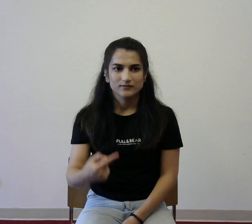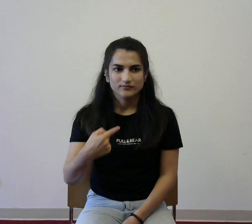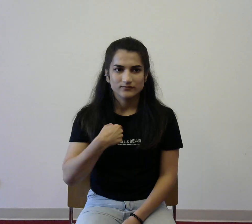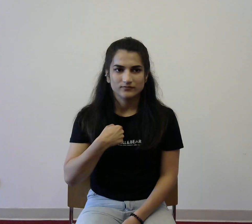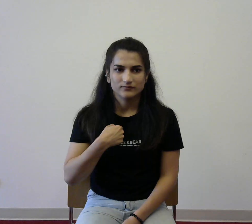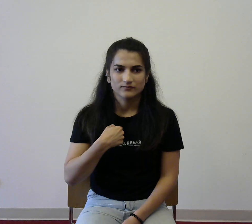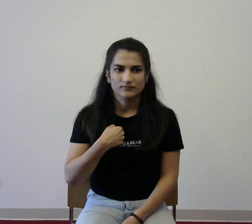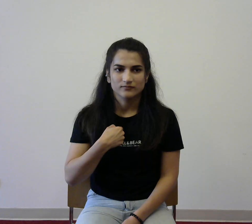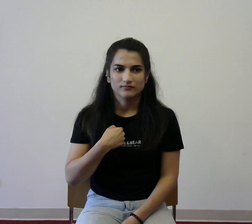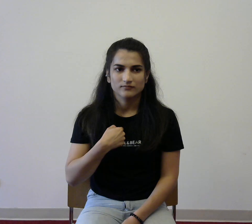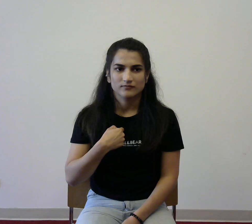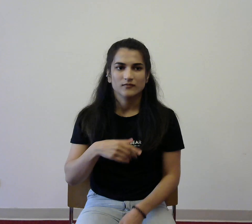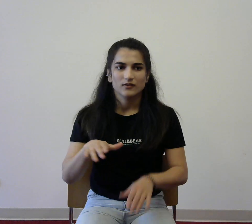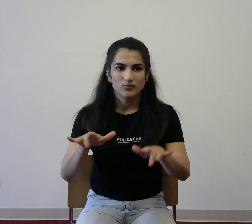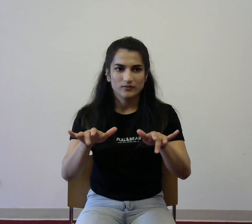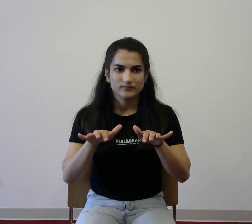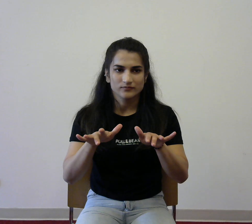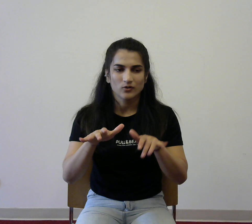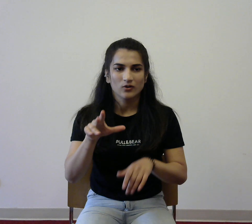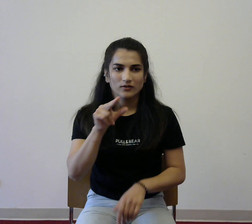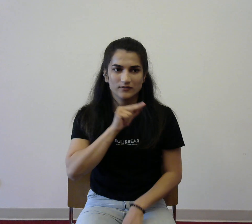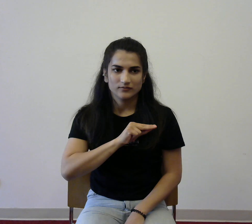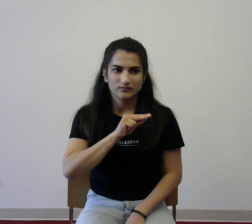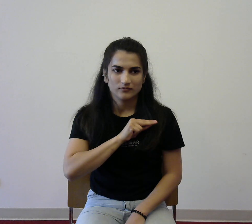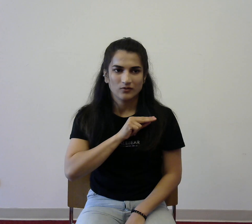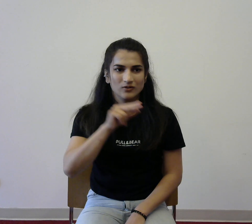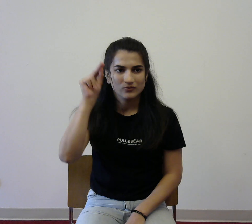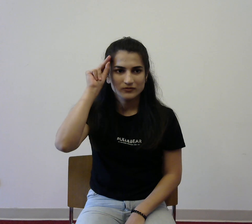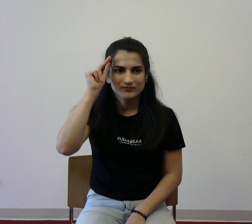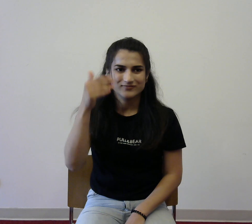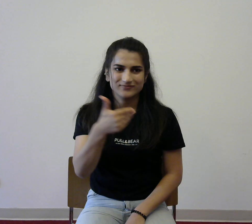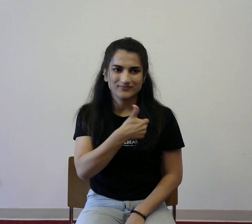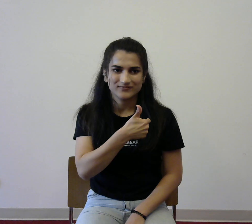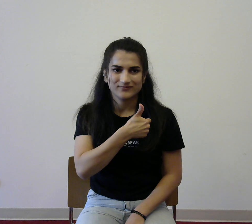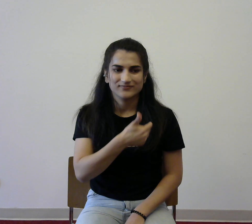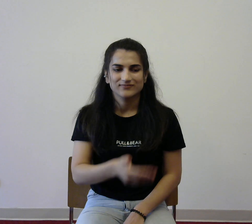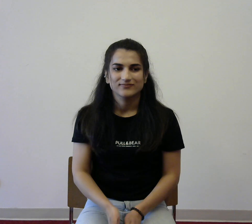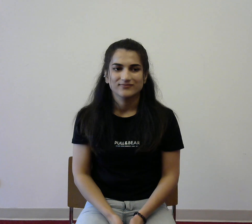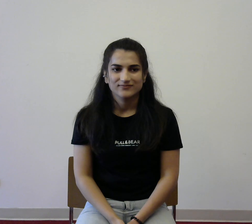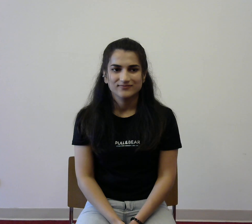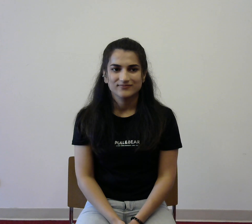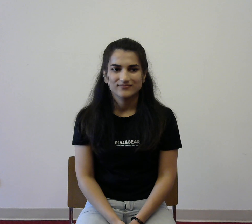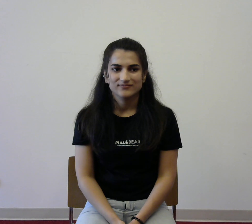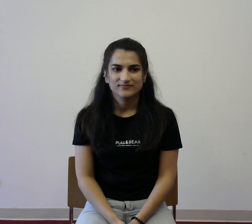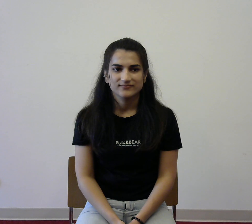Mən kompüterdə işləməyi öyrənmək istəyirəm